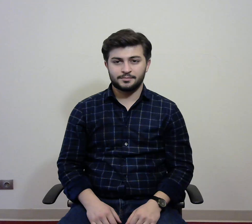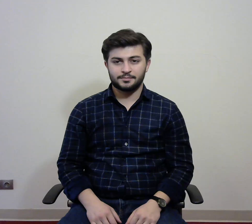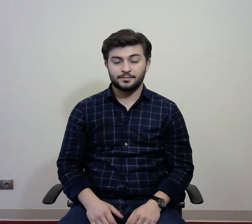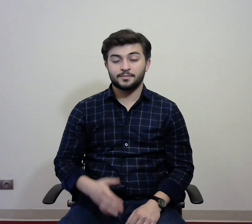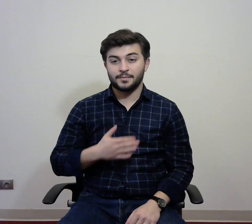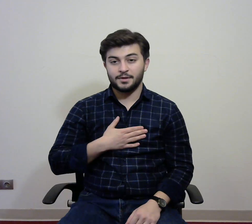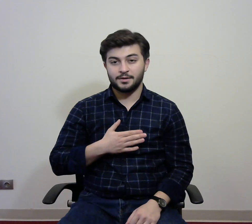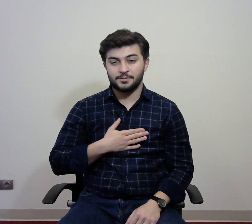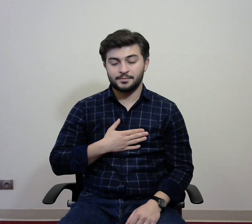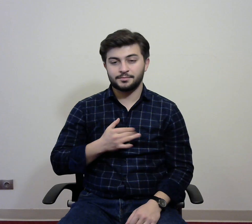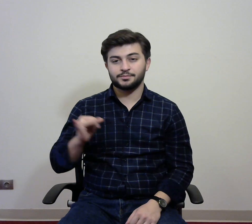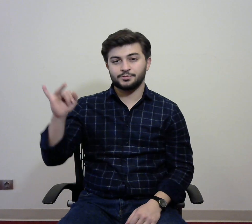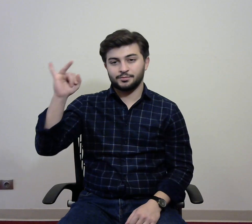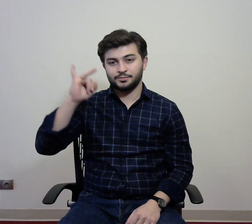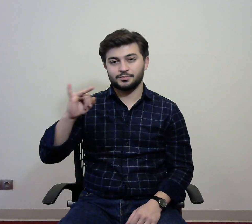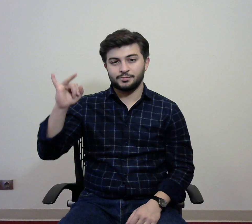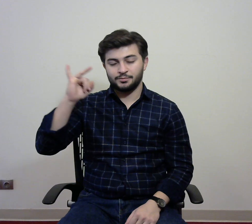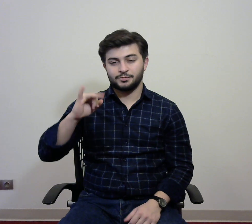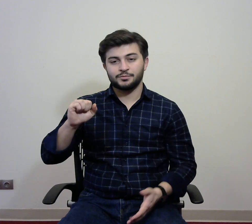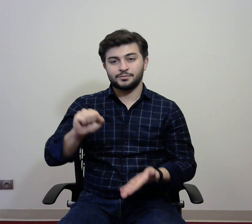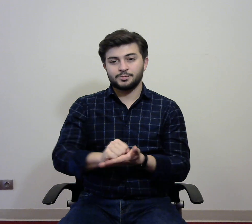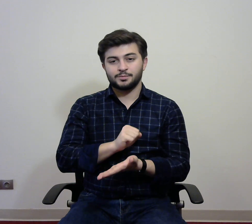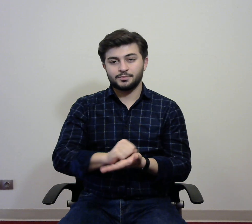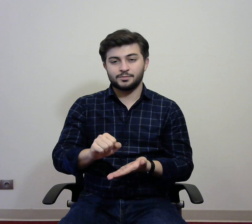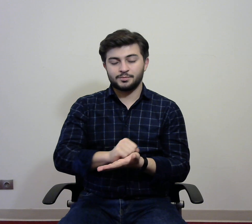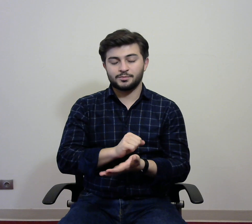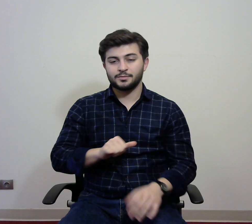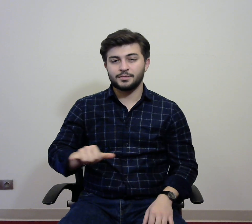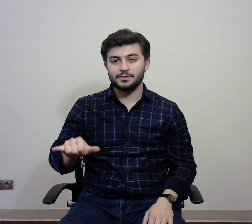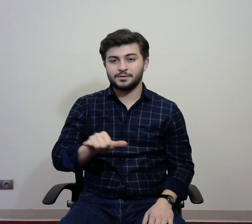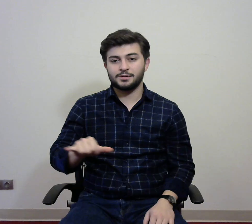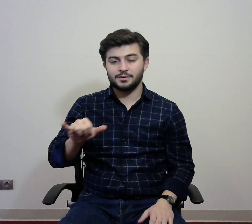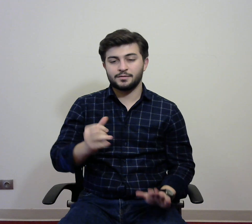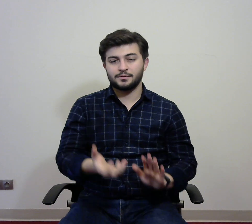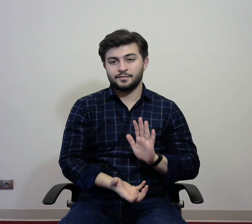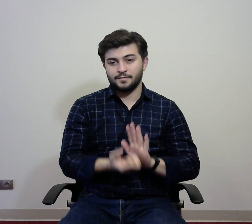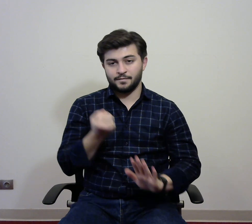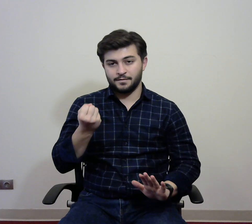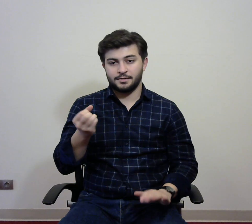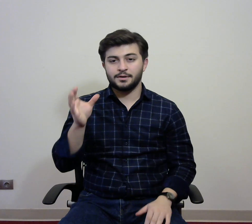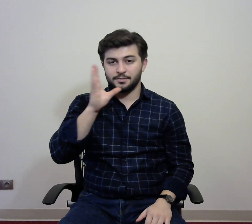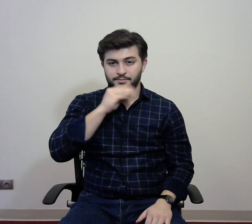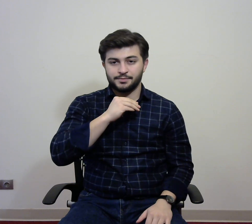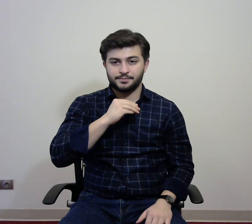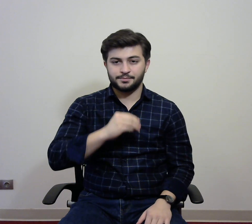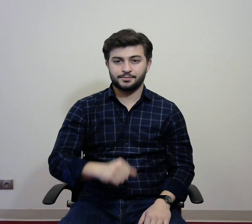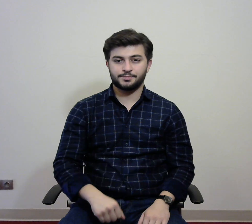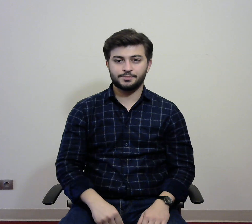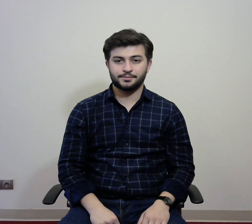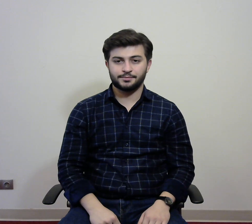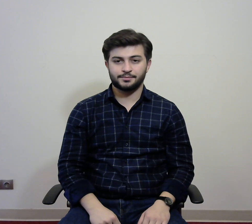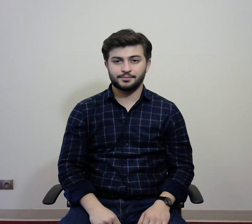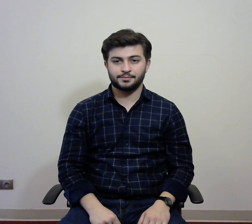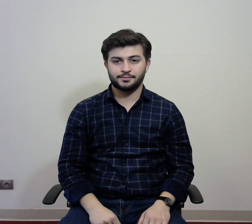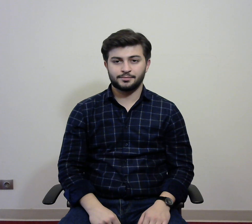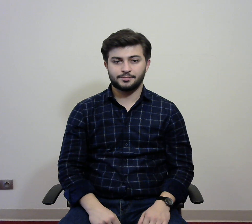Mən tarix sənədləri hardan götürə bilərəm?